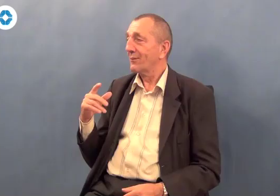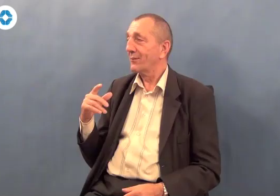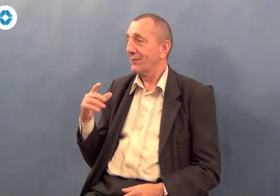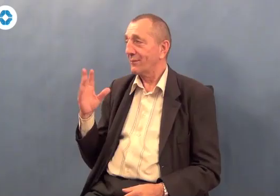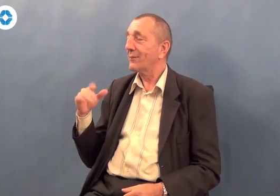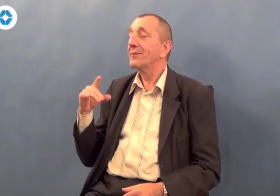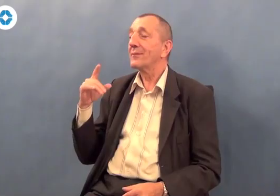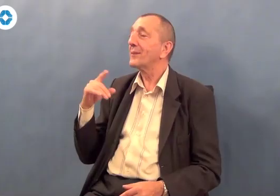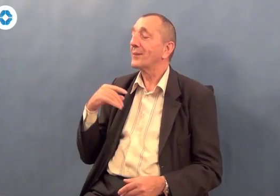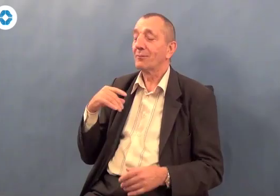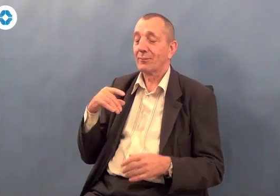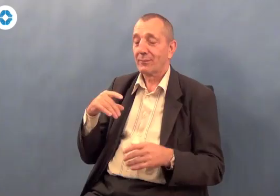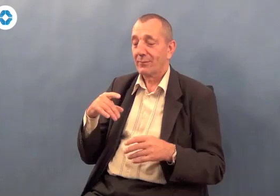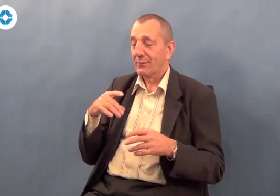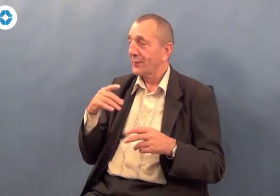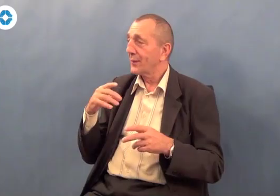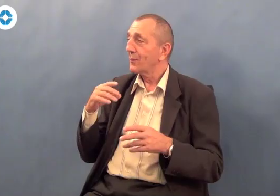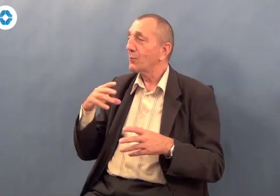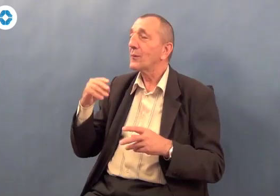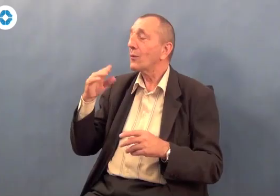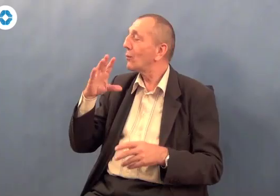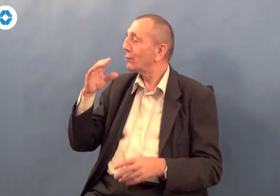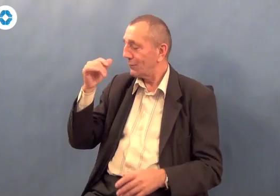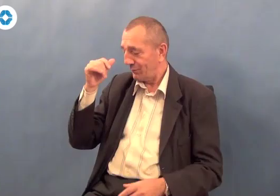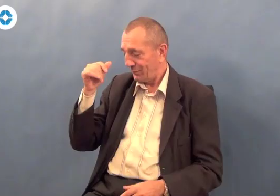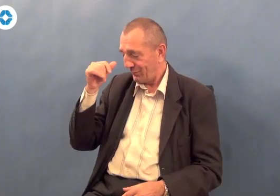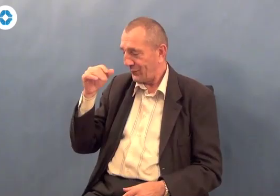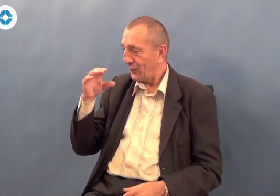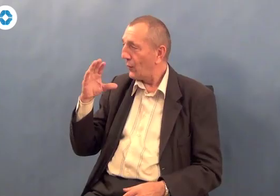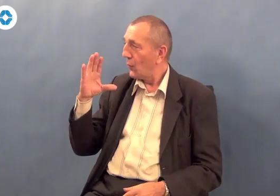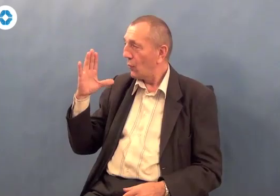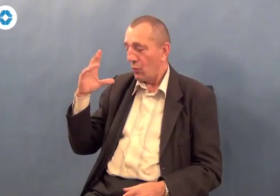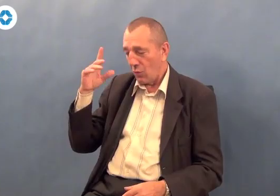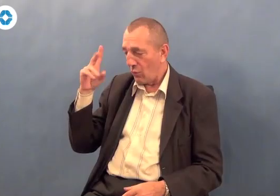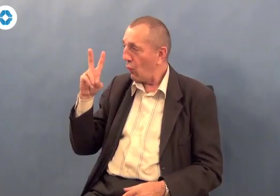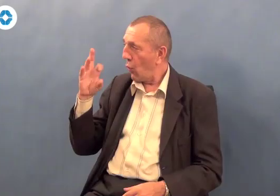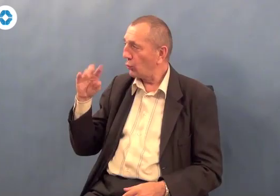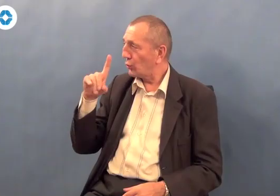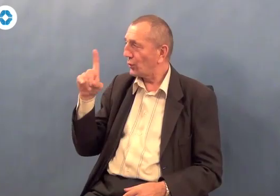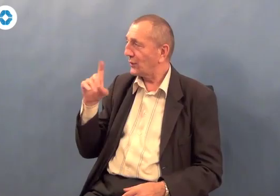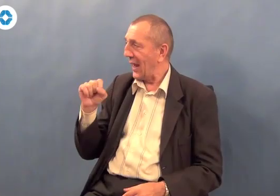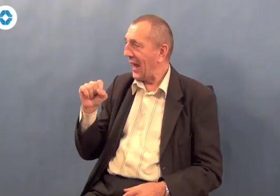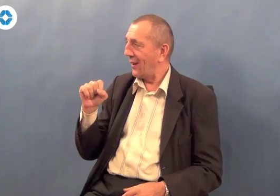Na początku... Jak to się nazywa? Tak, koza.